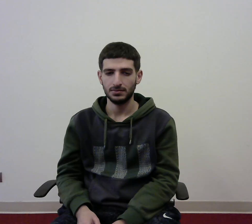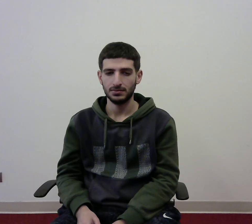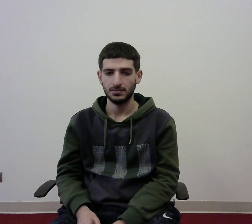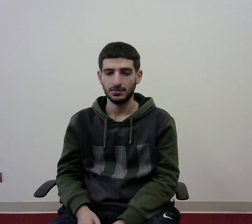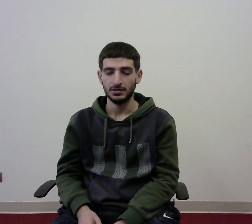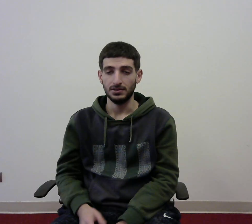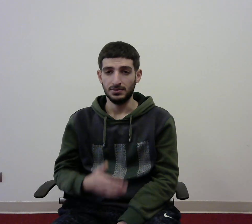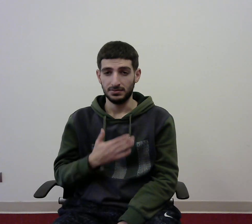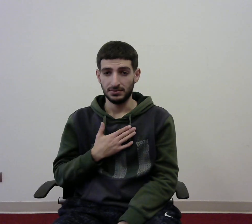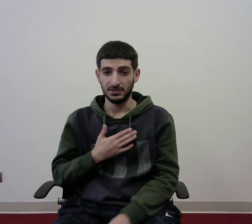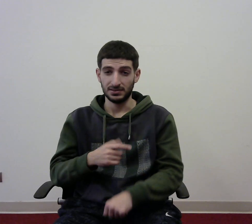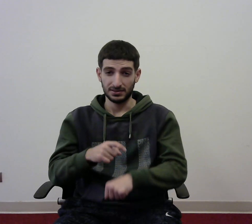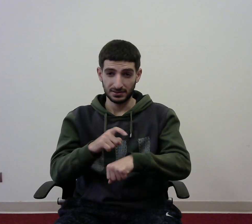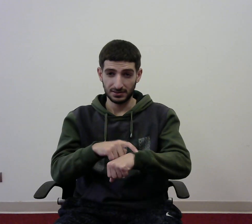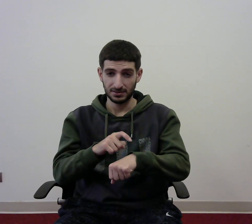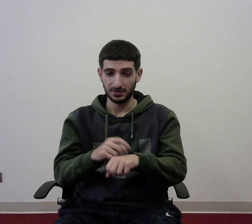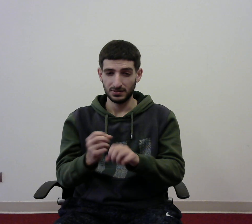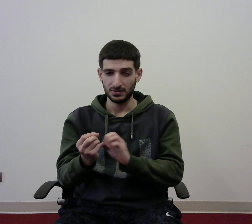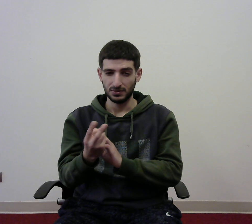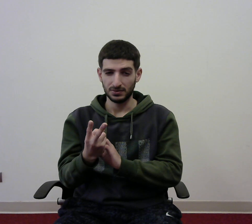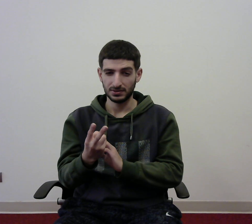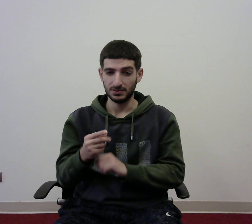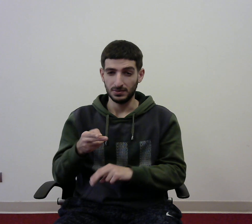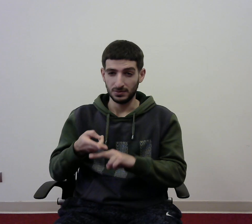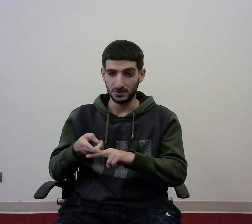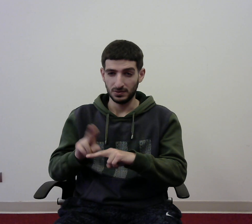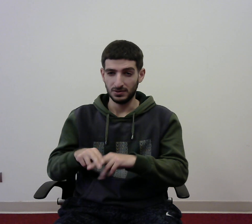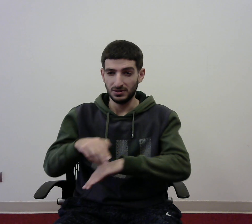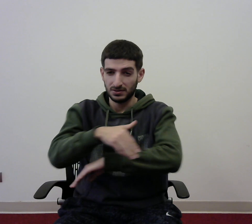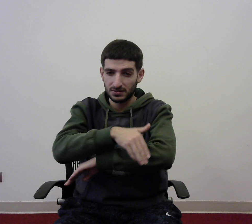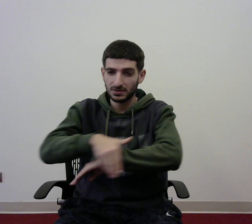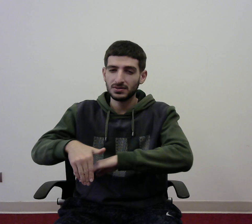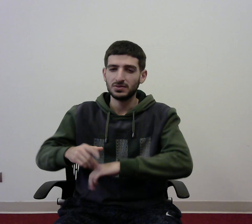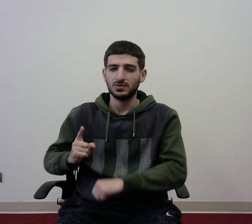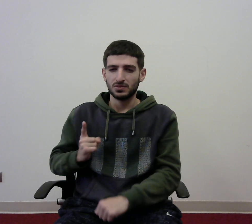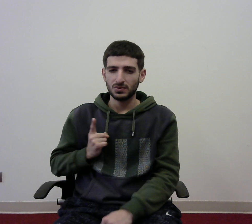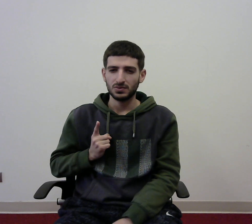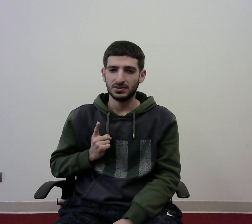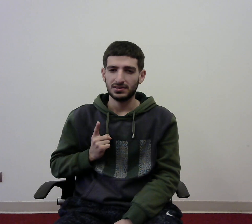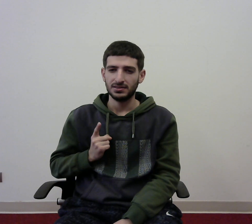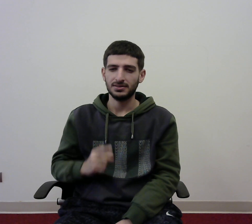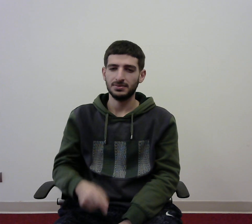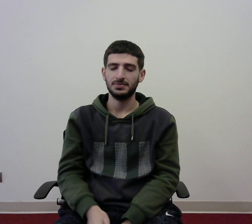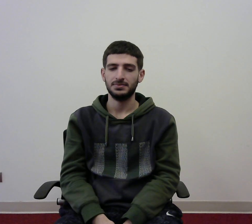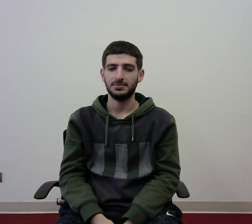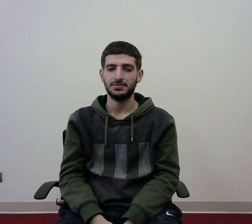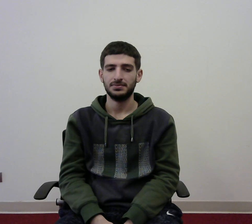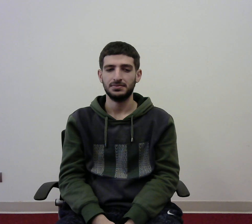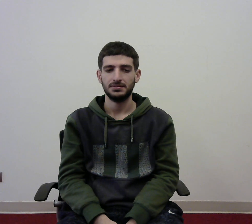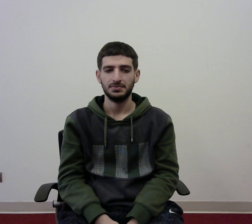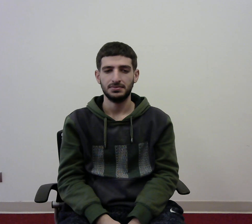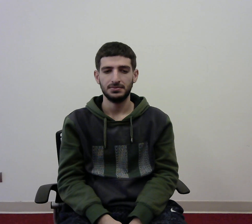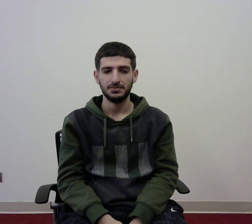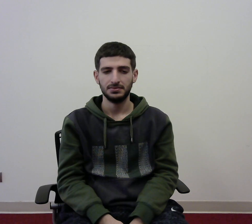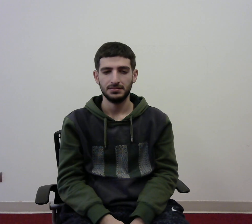Mən saat 12-də bu ünvanda olmalıyam